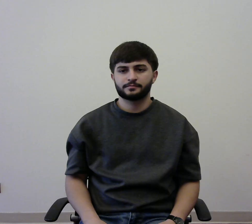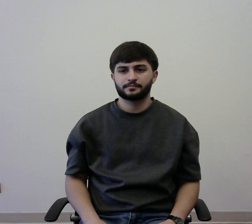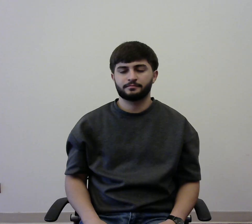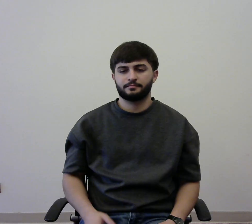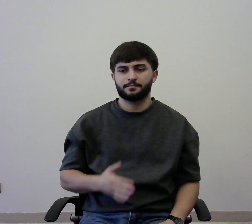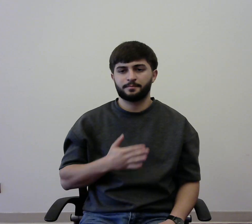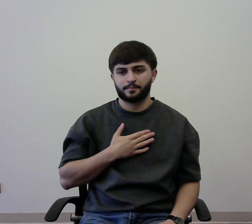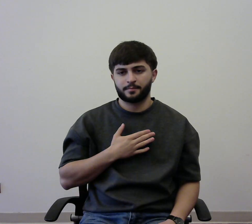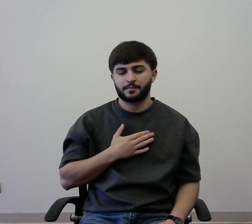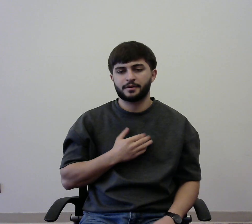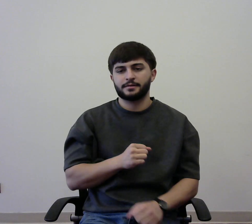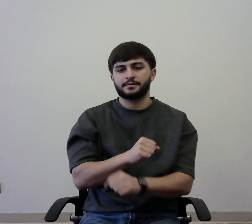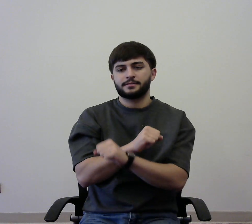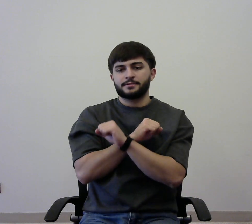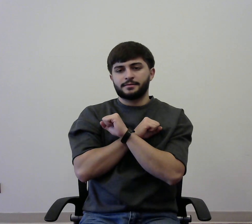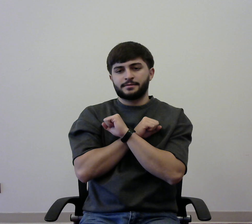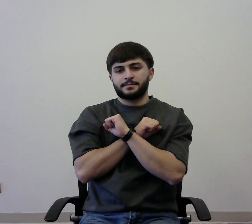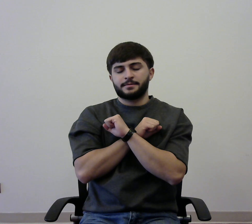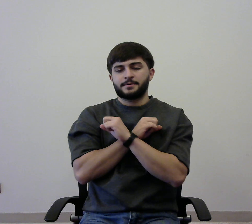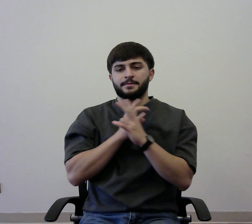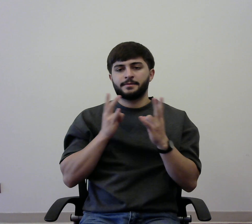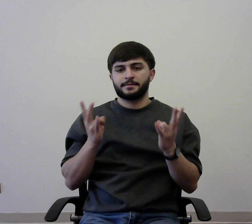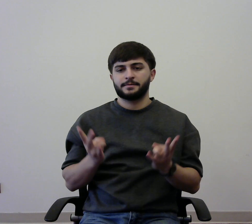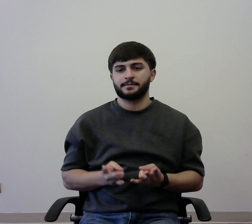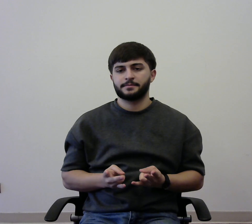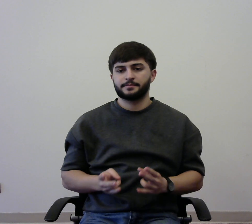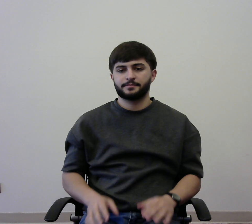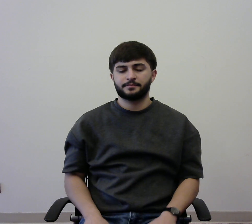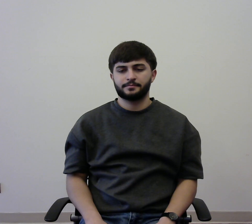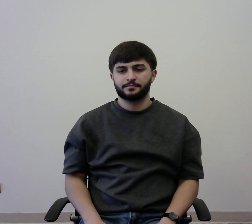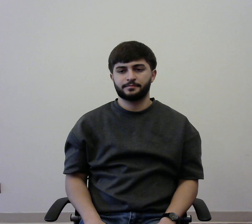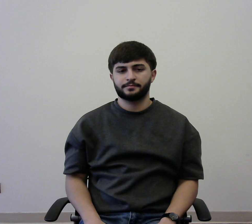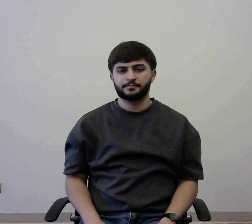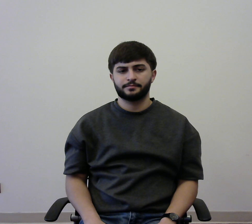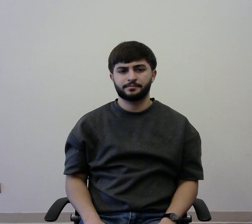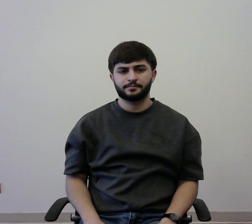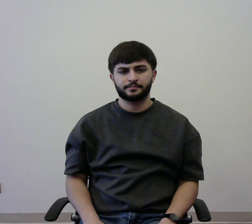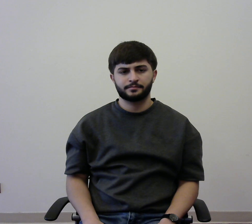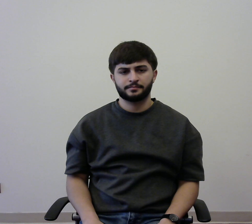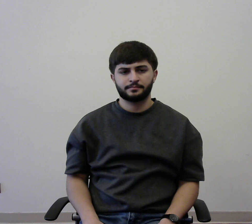Mənə istirahət etmək lazımdır